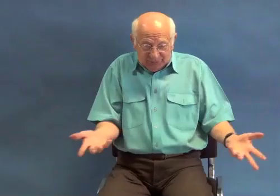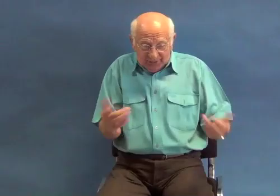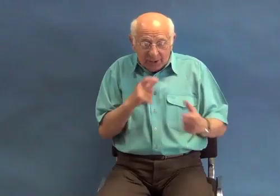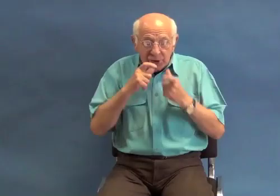Gdzie?